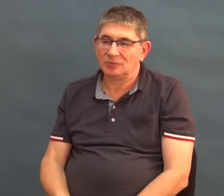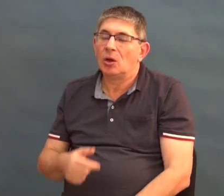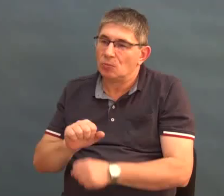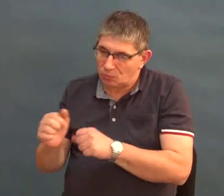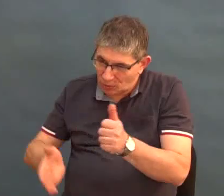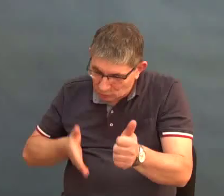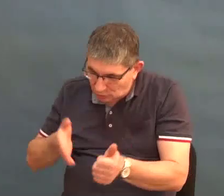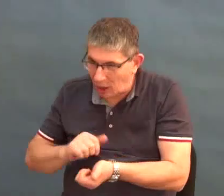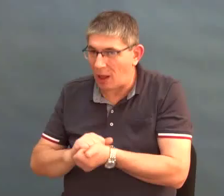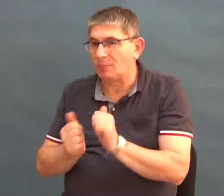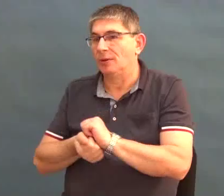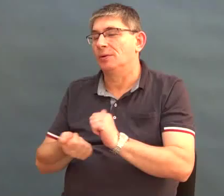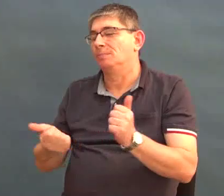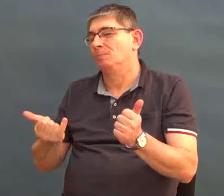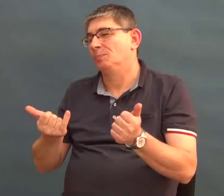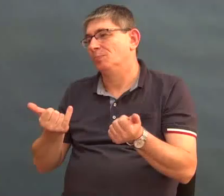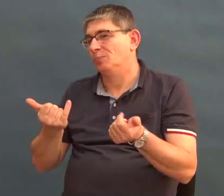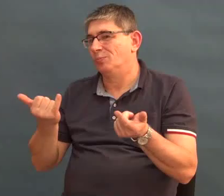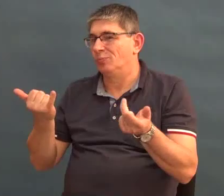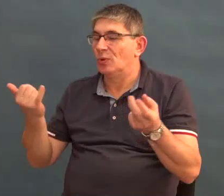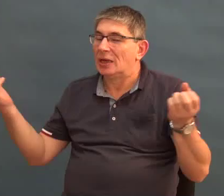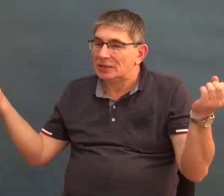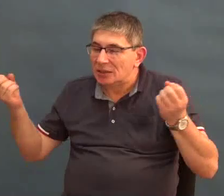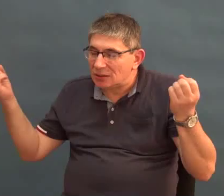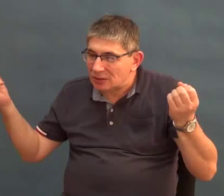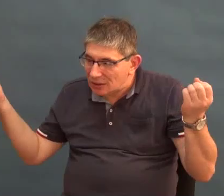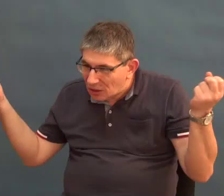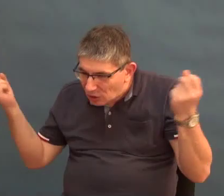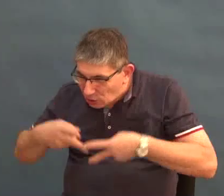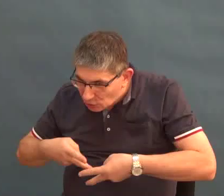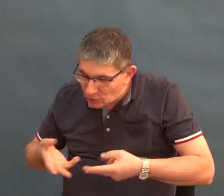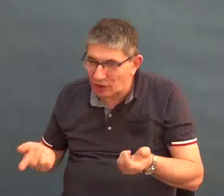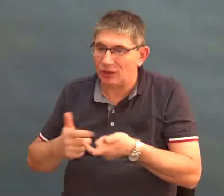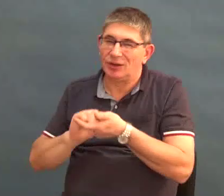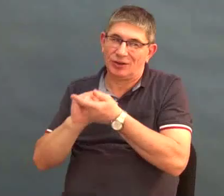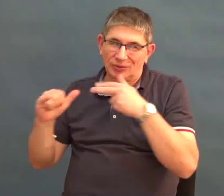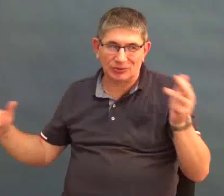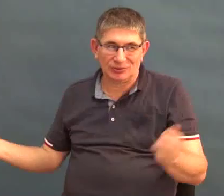Jest w pociągu, albo w kinie, w różnych miejscach.